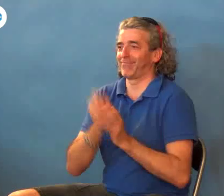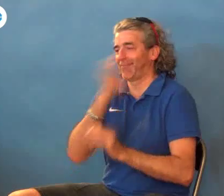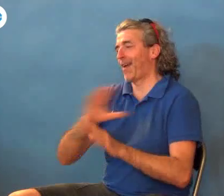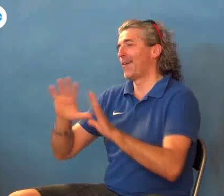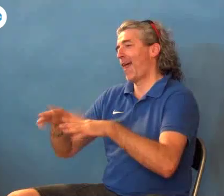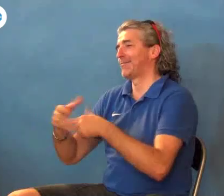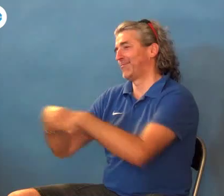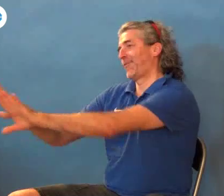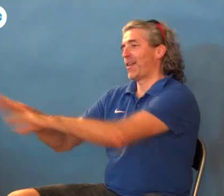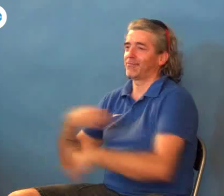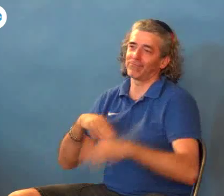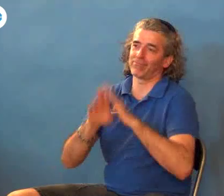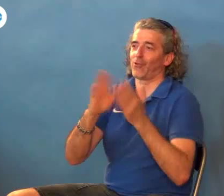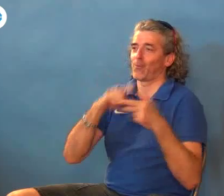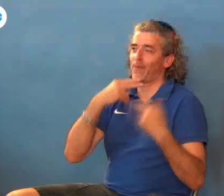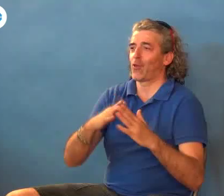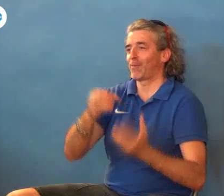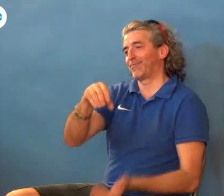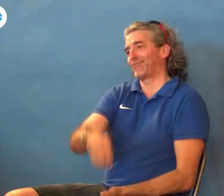A reszta z powrotem jest razem.